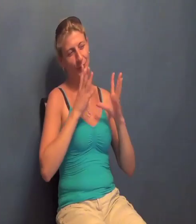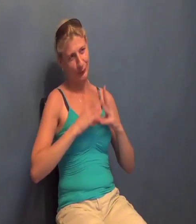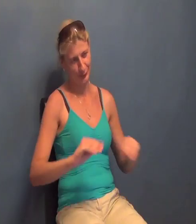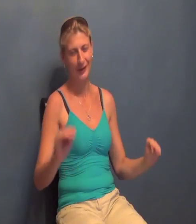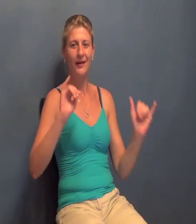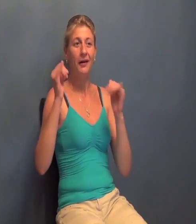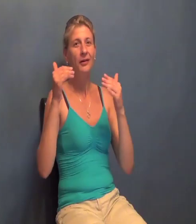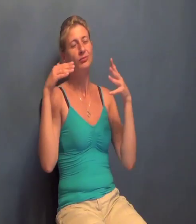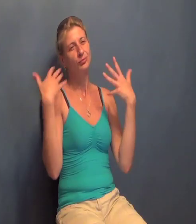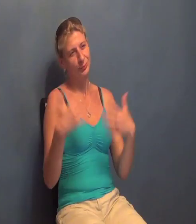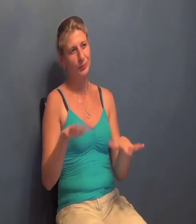Okazuje się, że jest w porządku.